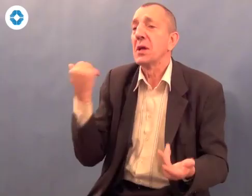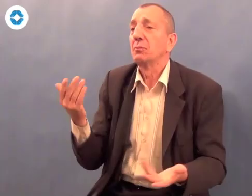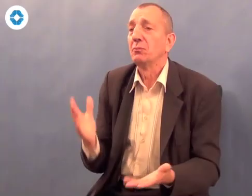Już.